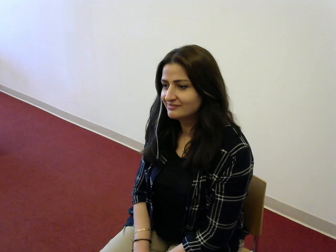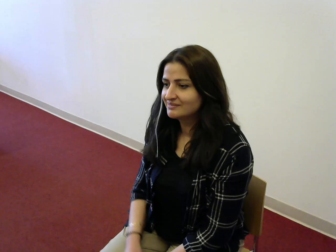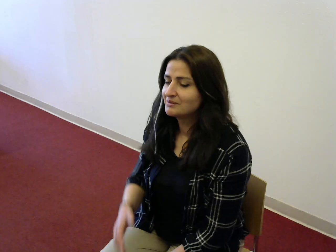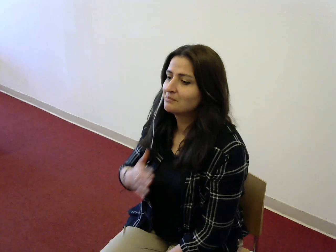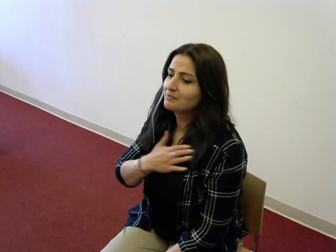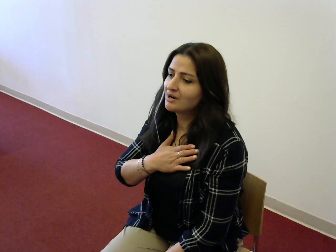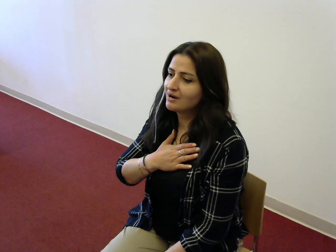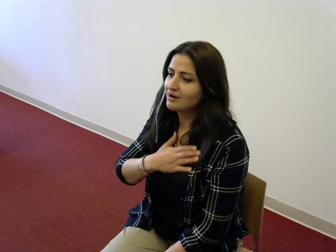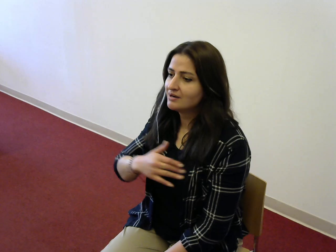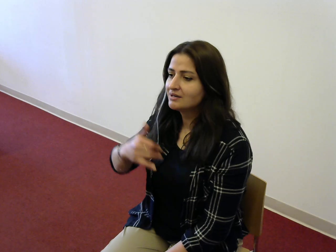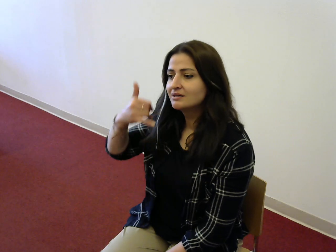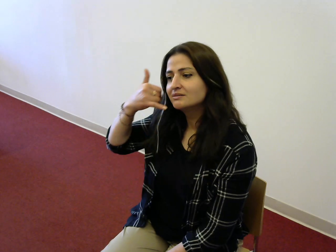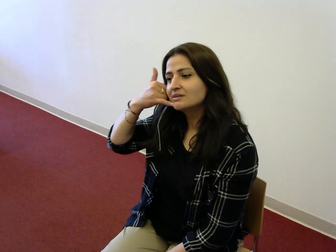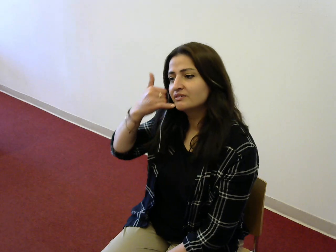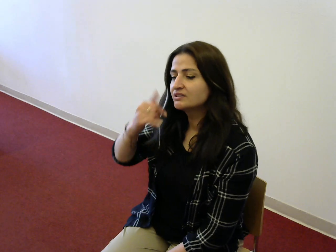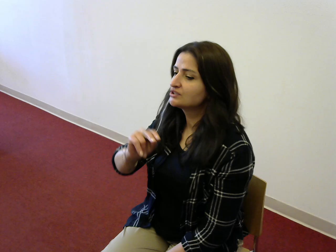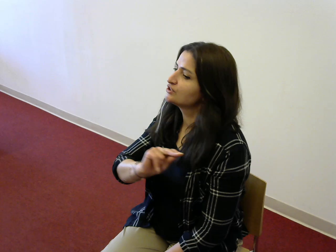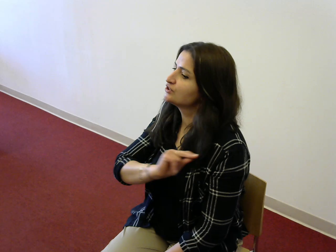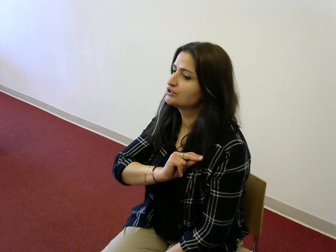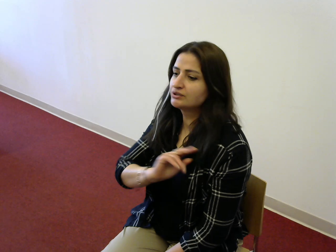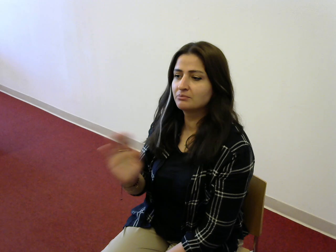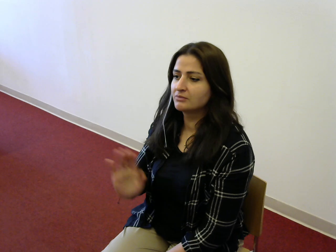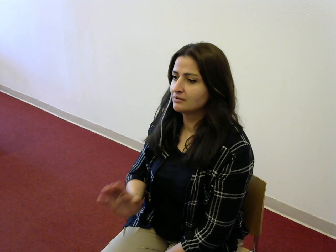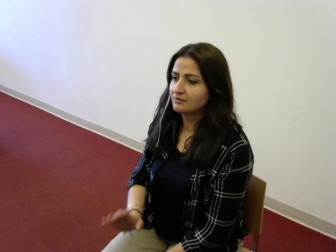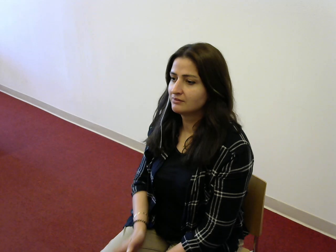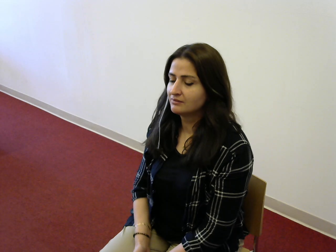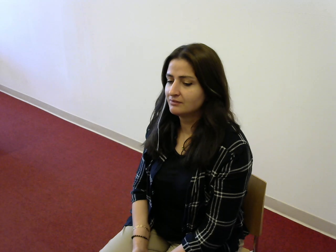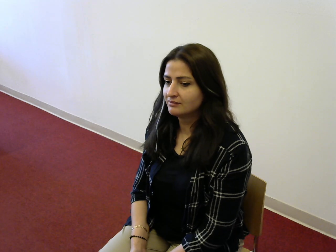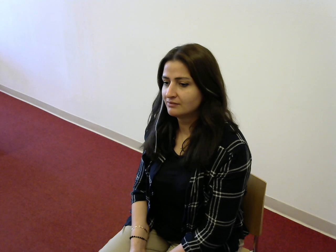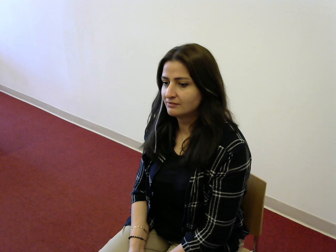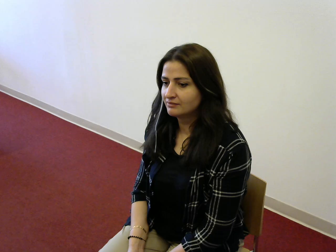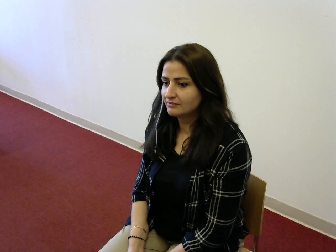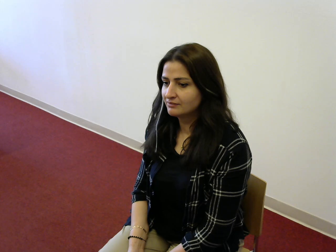Mənim telefonum özümdə deyil